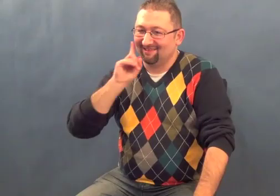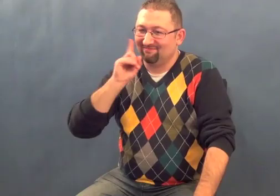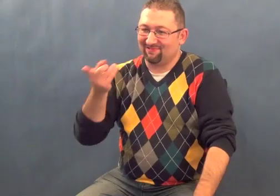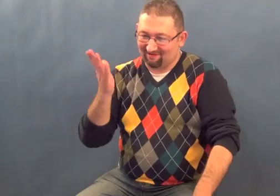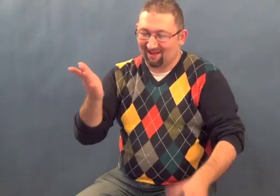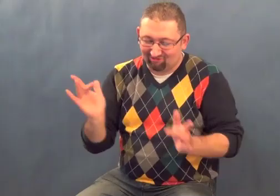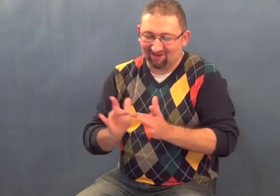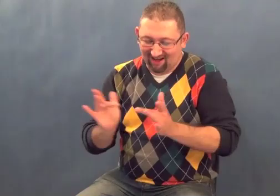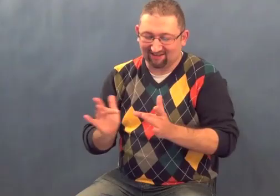Masz rację.